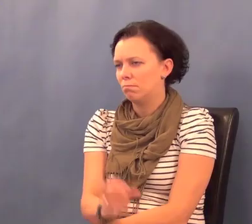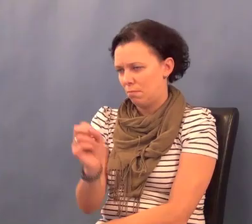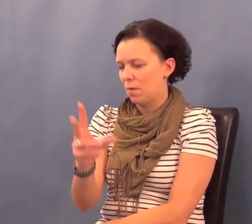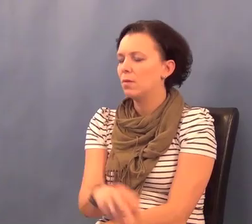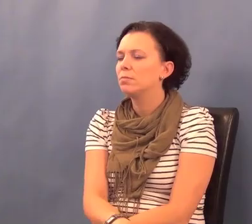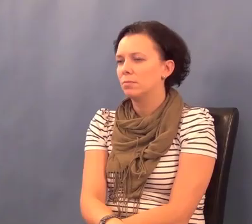Tak.